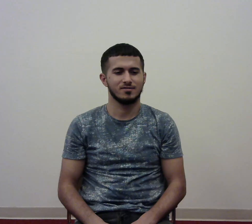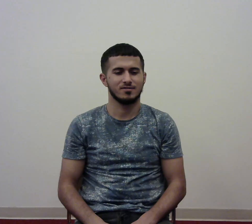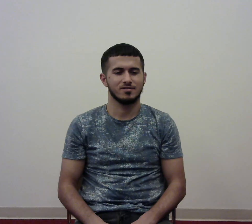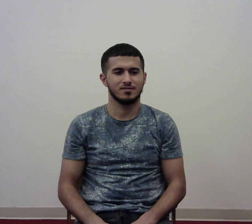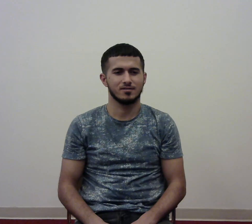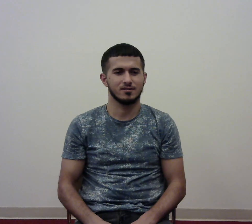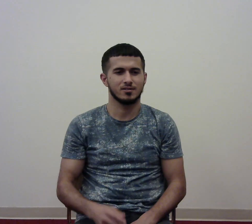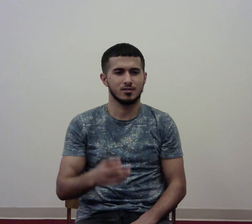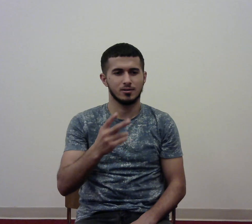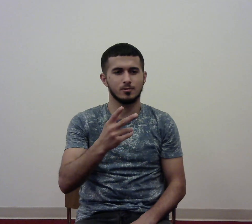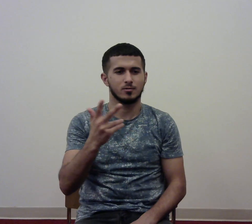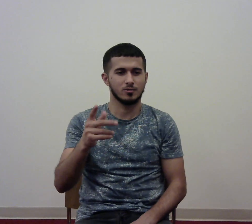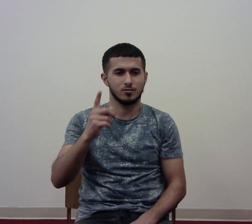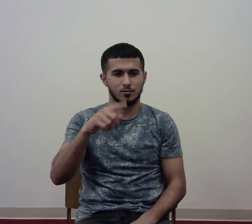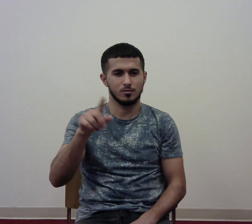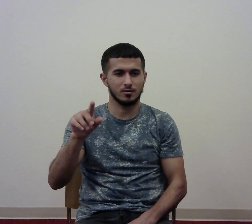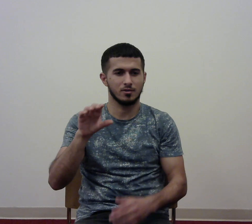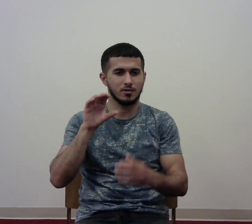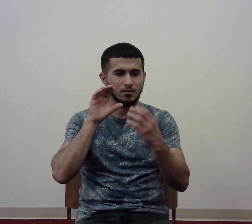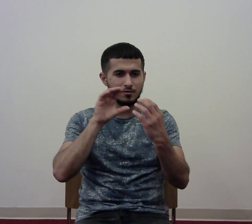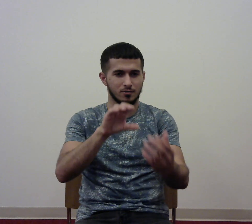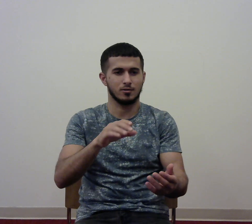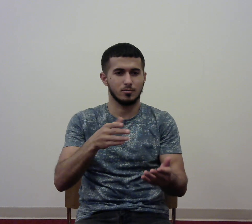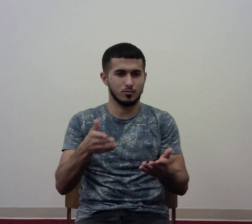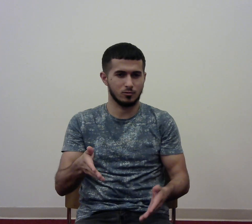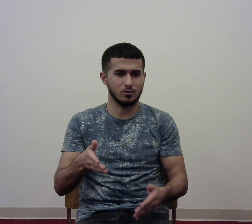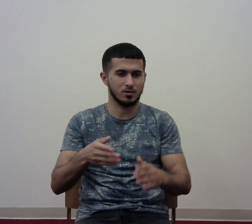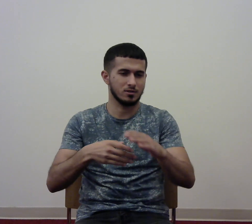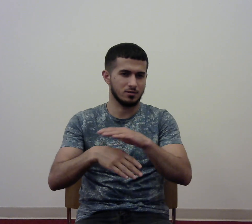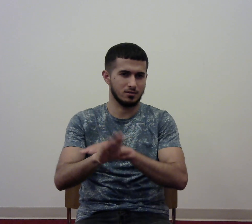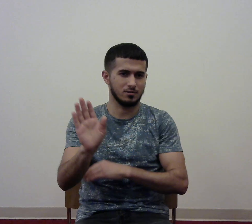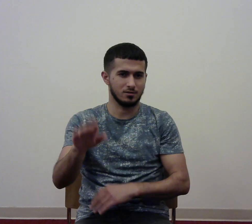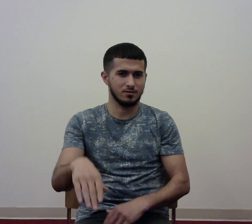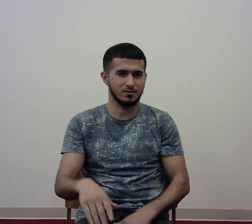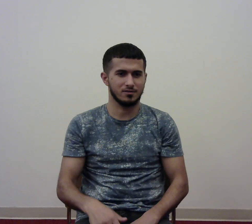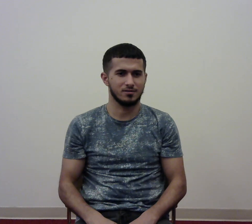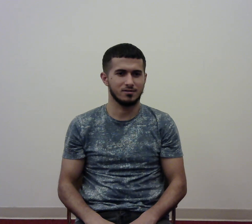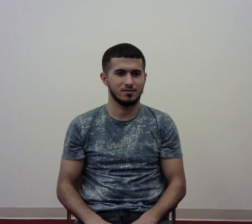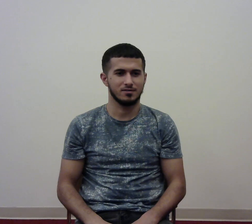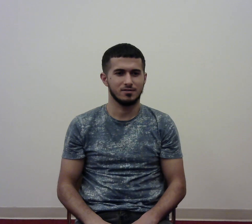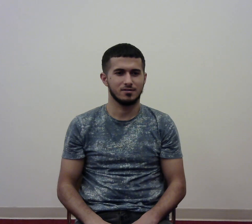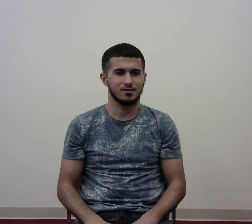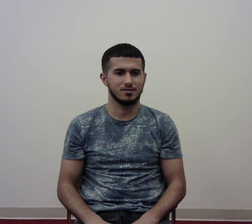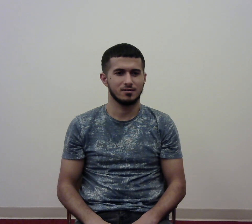23 saylı avtobus burdan keçir?